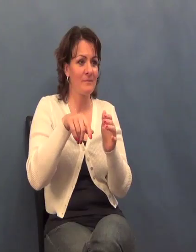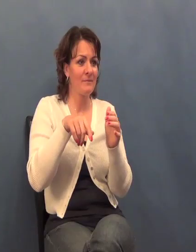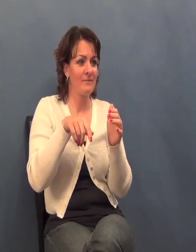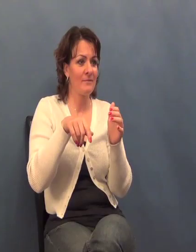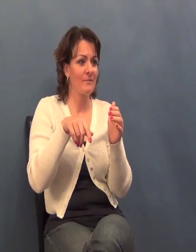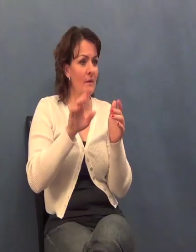Nie.